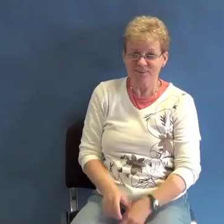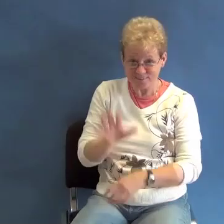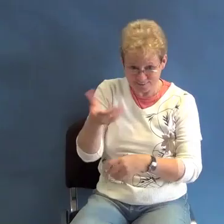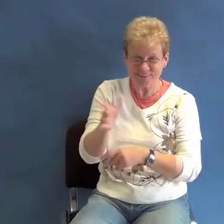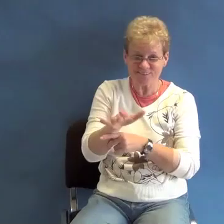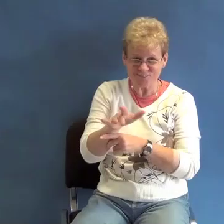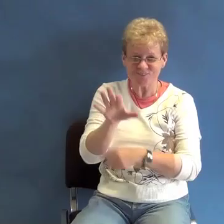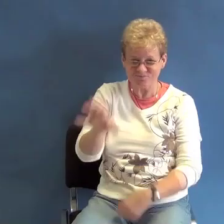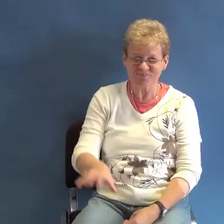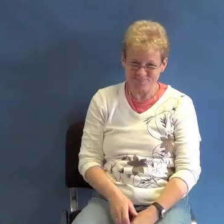W restauracjach.